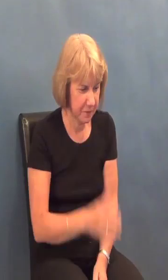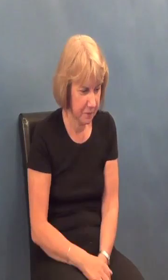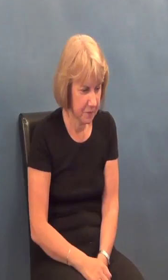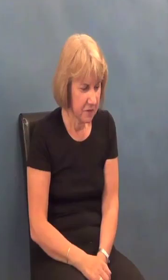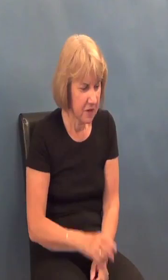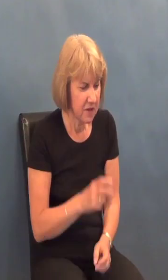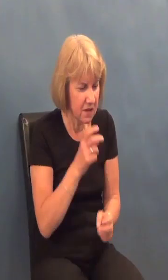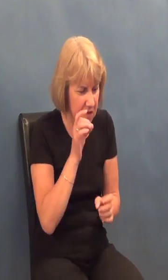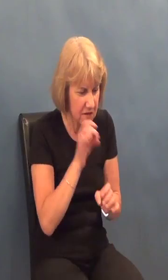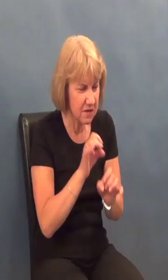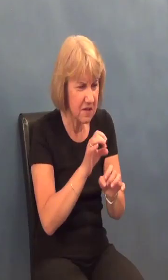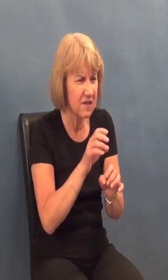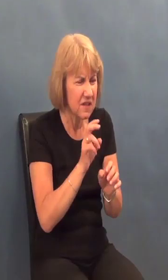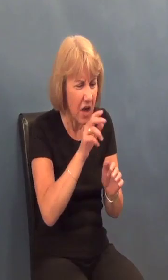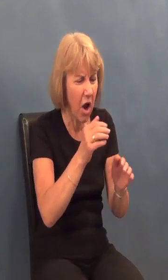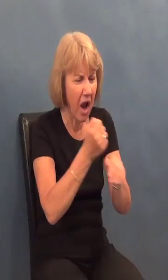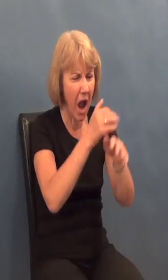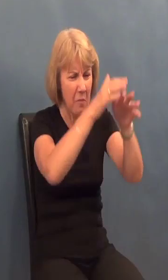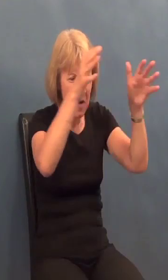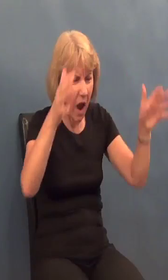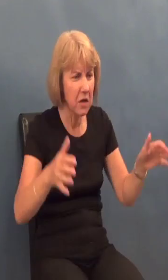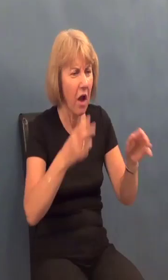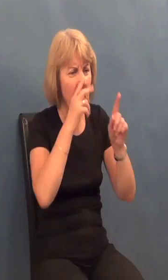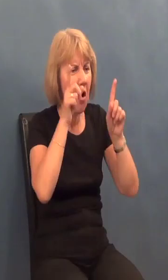Biega, biega i wchodzi na duży kamień, za którym widać rogi.